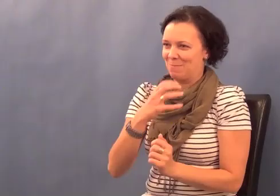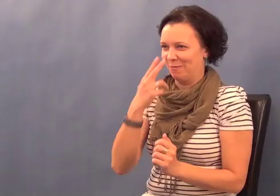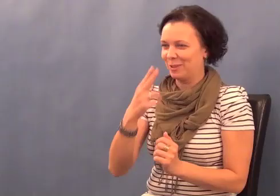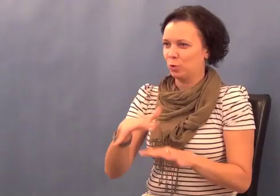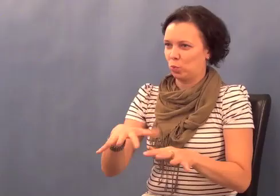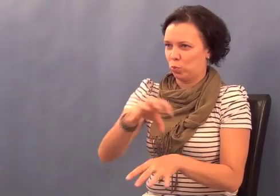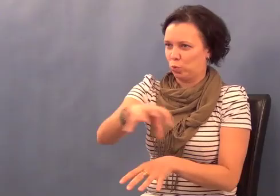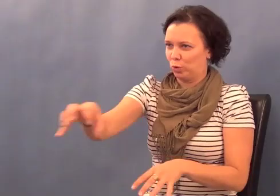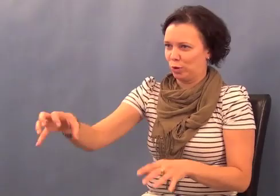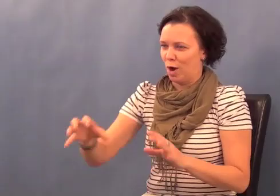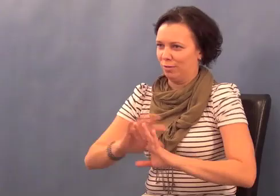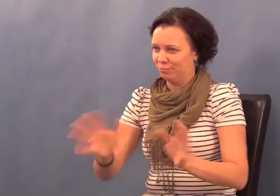Widać, że jest dużo jabłek.